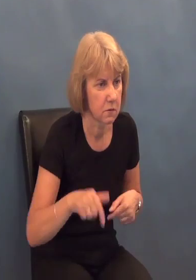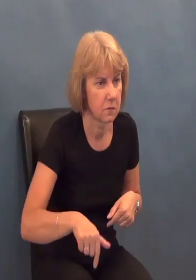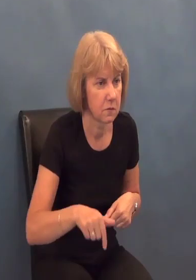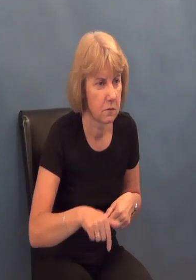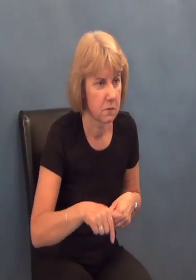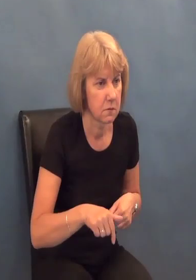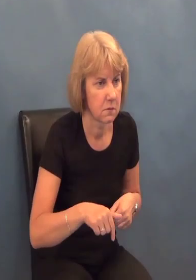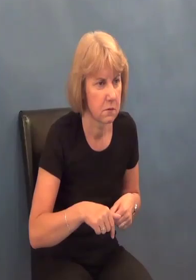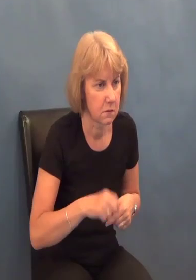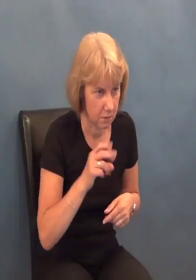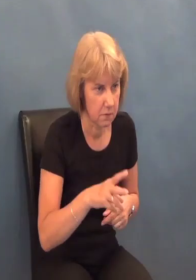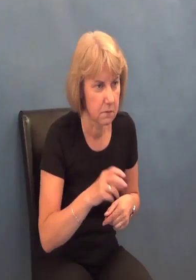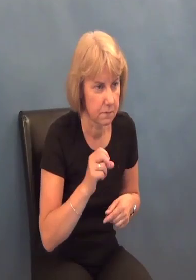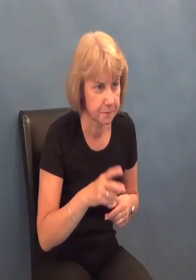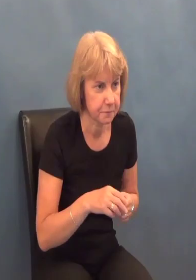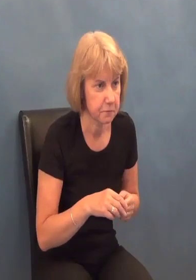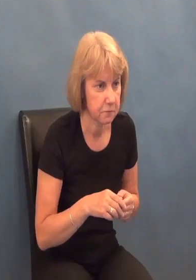Tutaj, tak, tak.